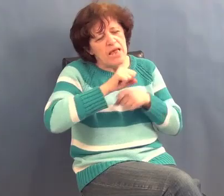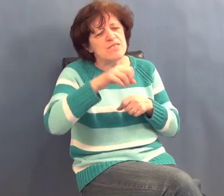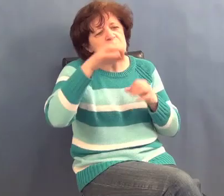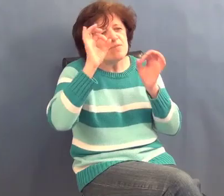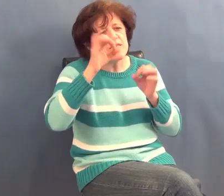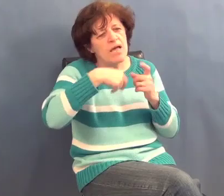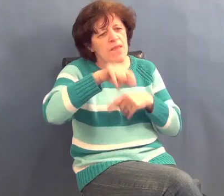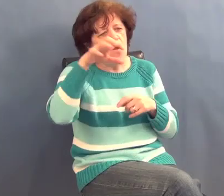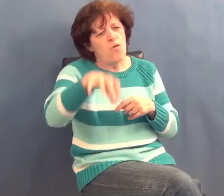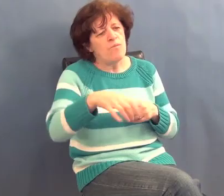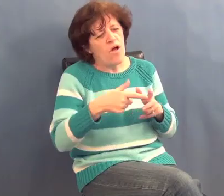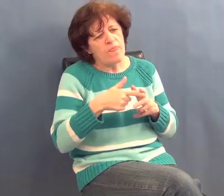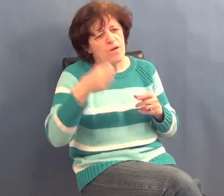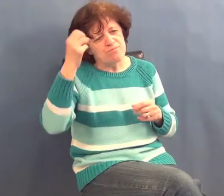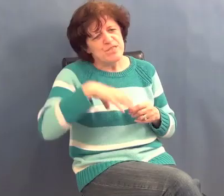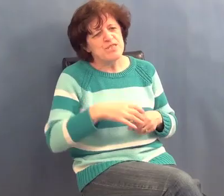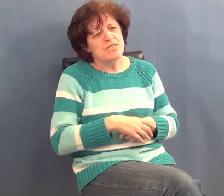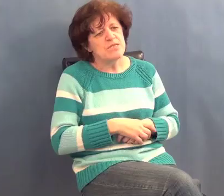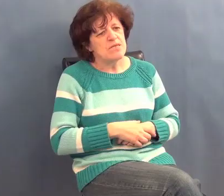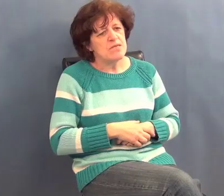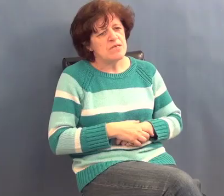Ogólnie jest taki specjalny prysznic dla koni.